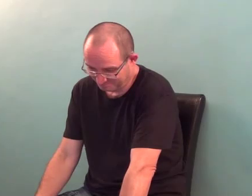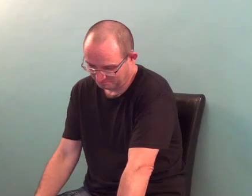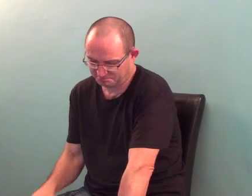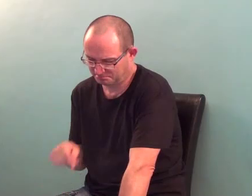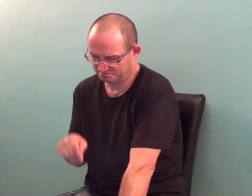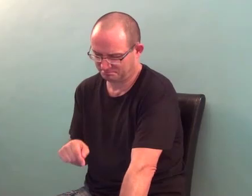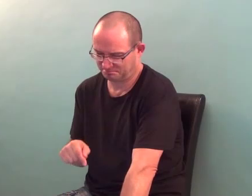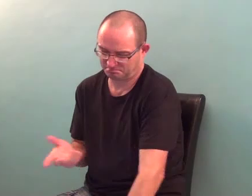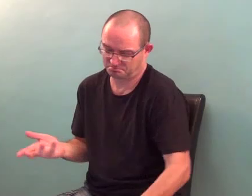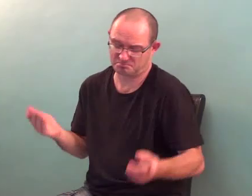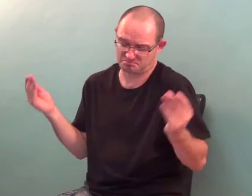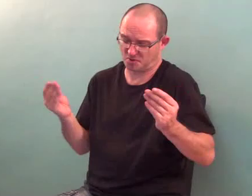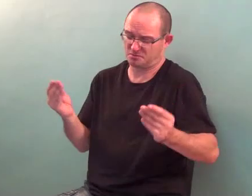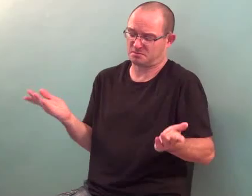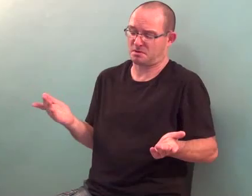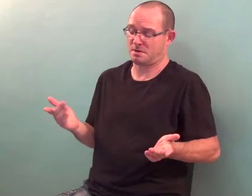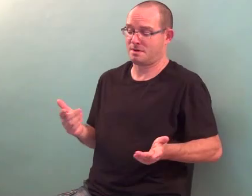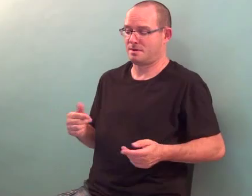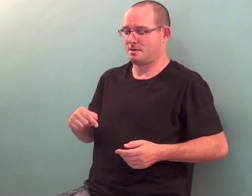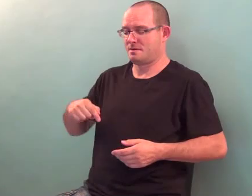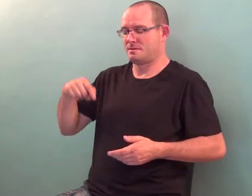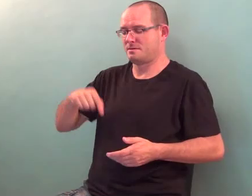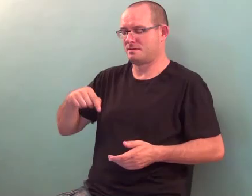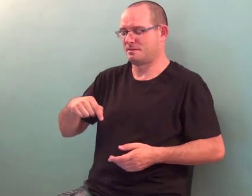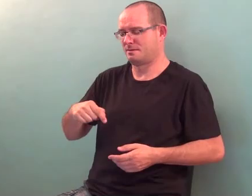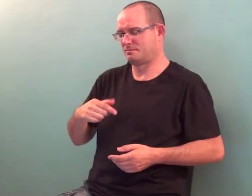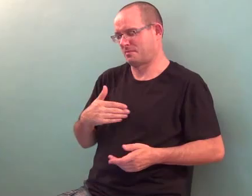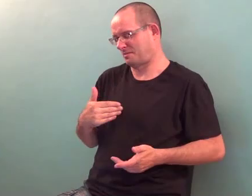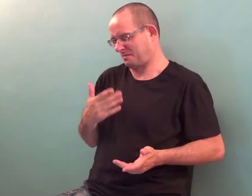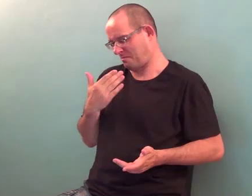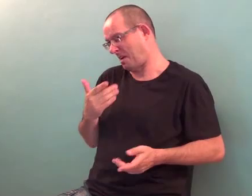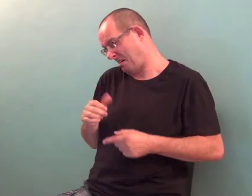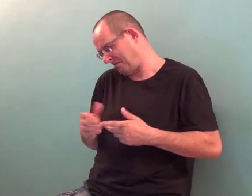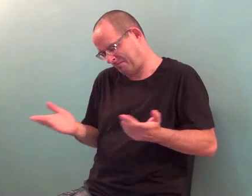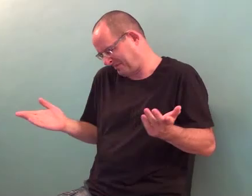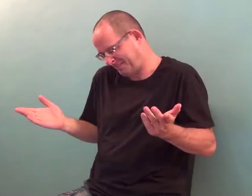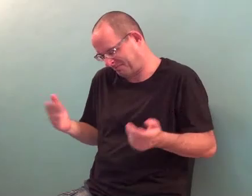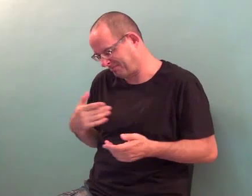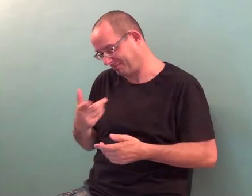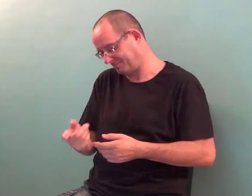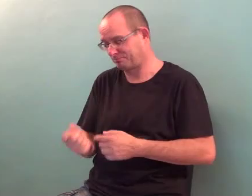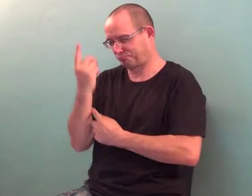Może w Polsce tego nie ma, ale nie wiem i to dla mnie jest dziwne.